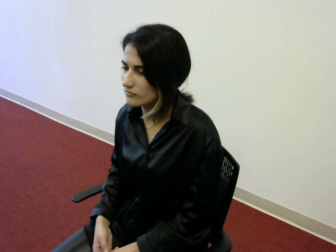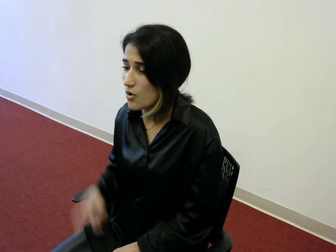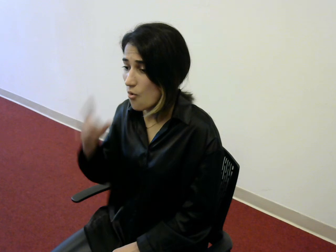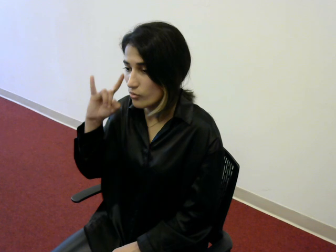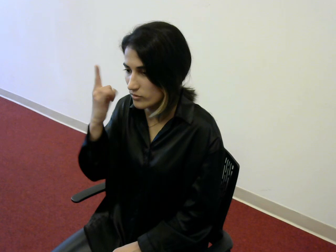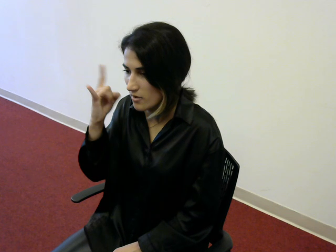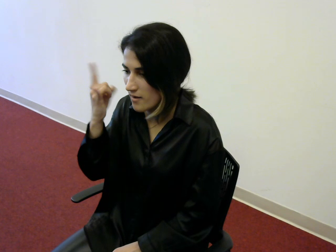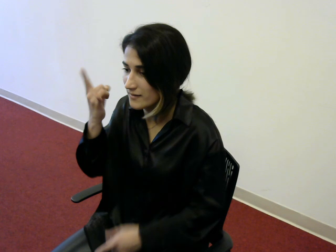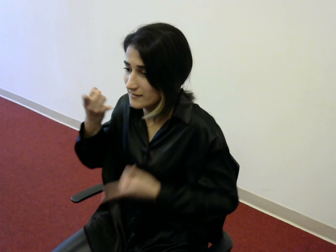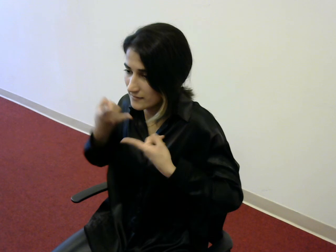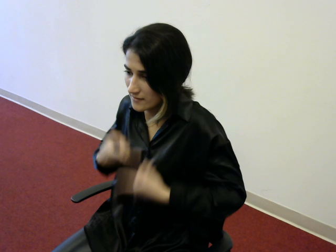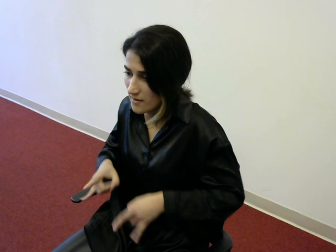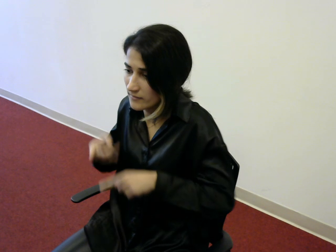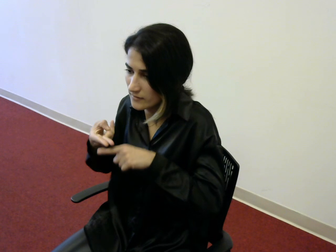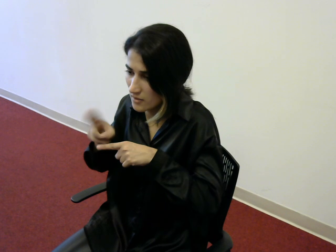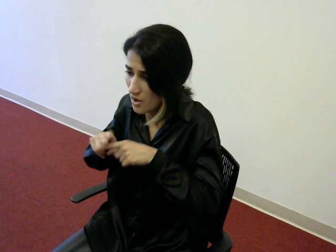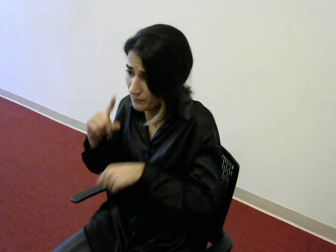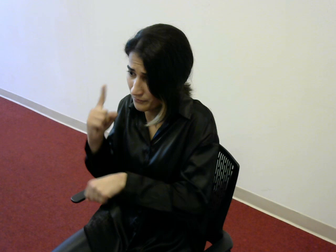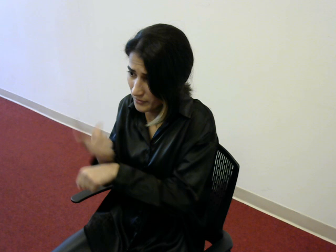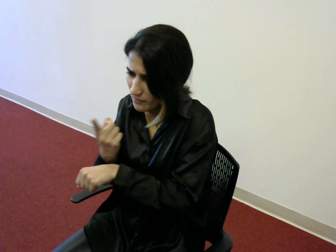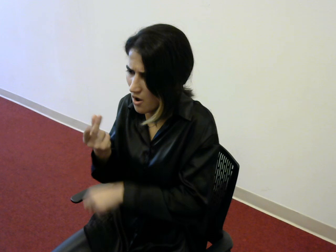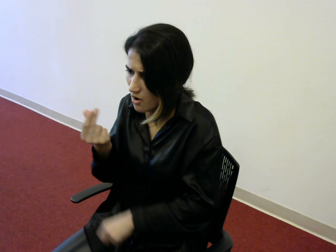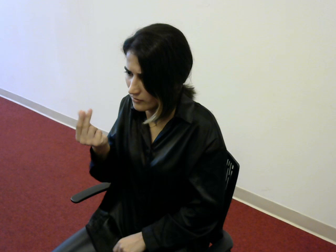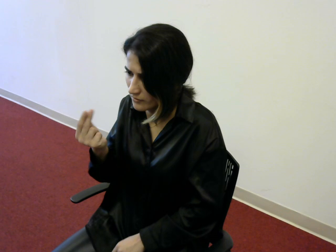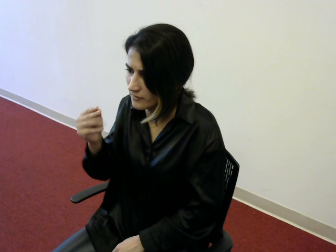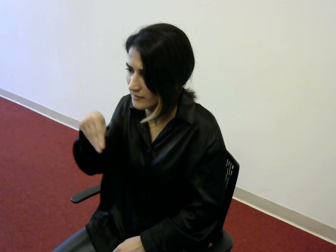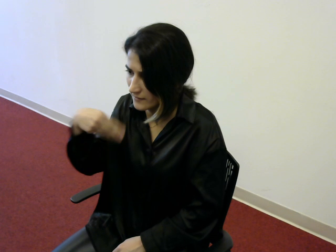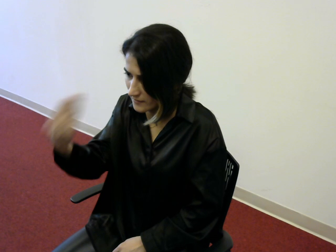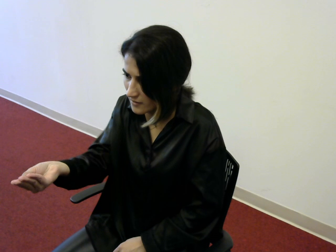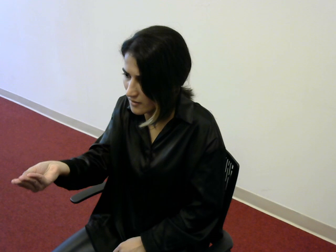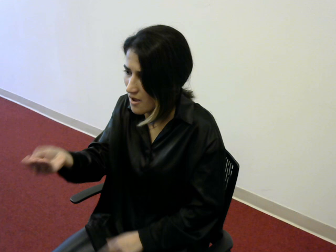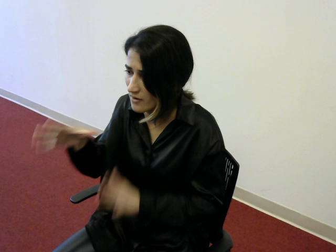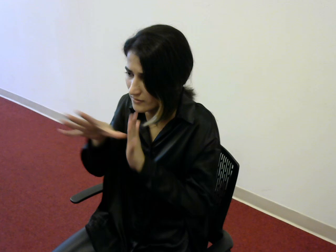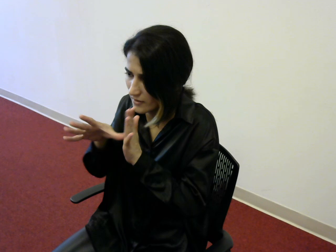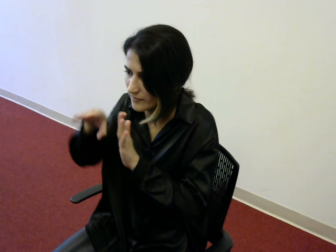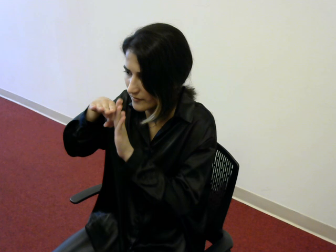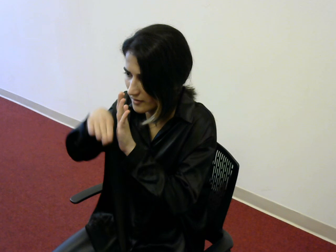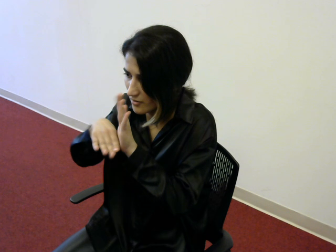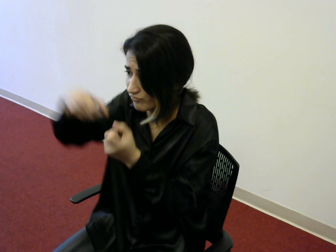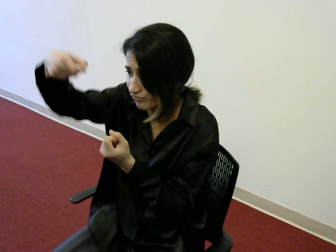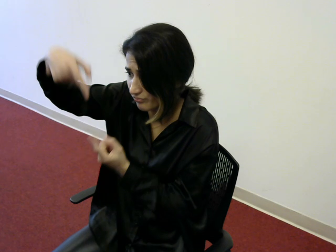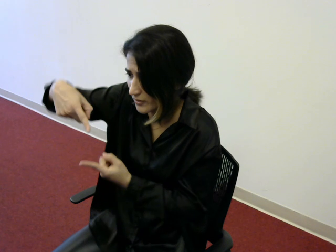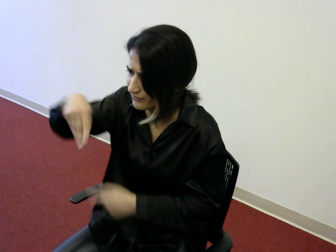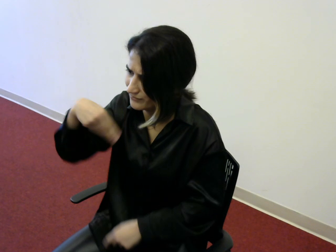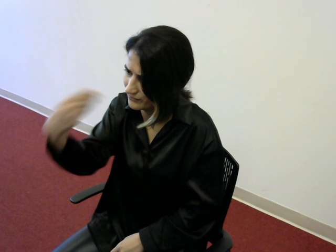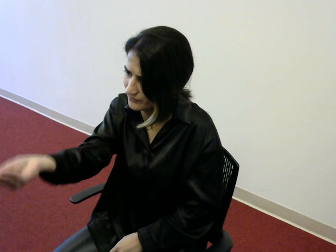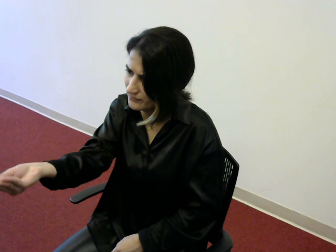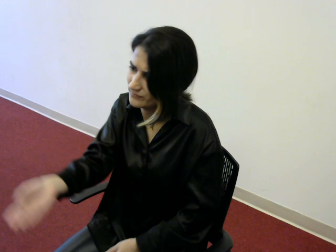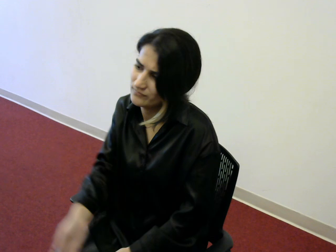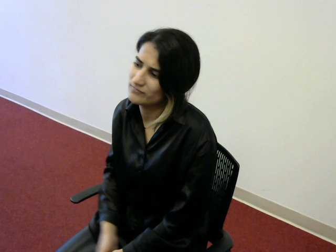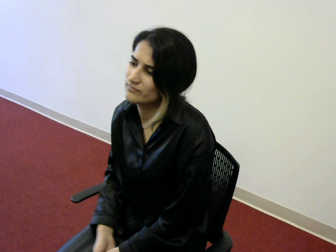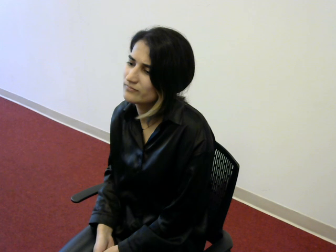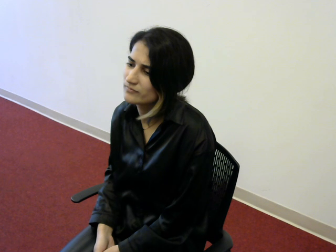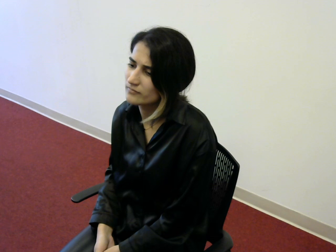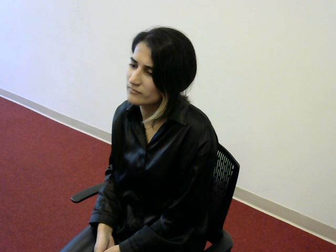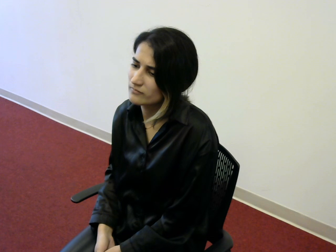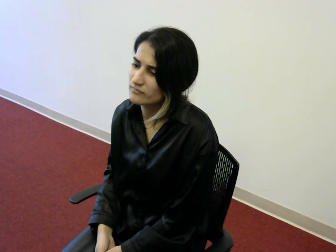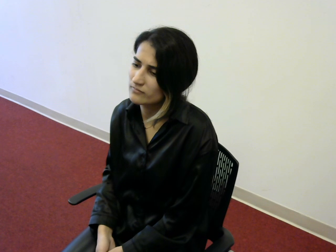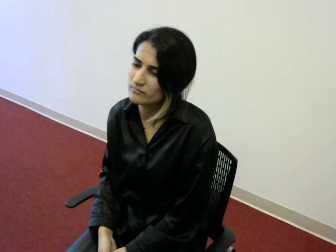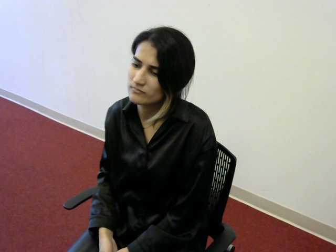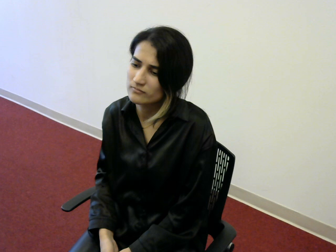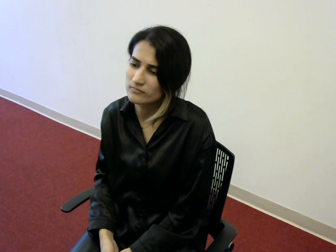Uşağın doğulmasına görə birdəfəlik məbləğin verilməsi elektron qaydaya uyğun verilir